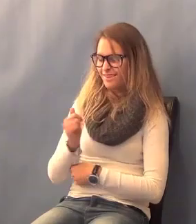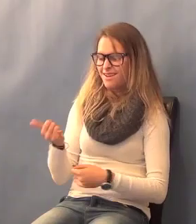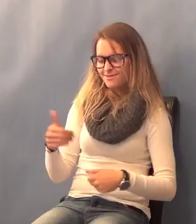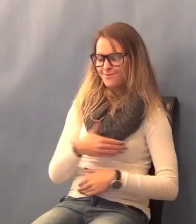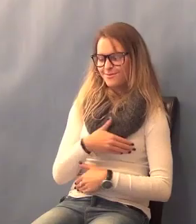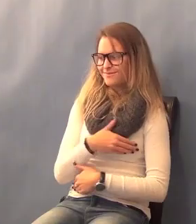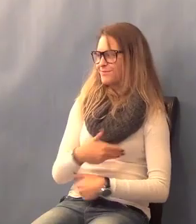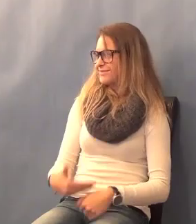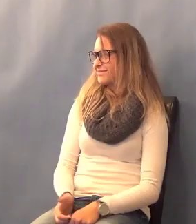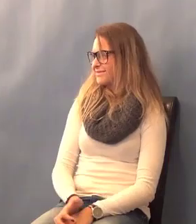Jak to wymyć?